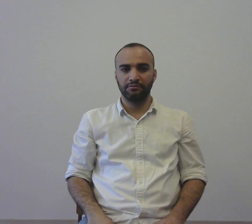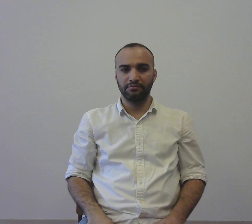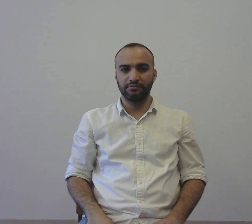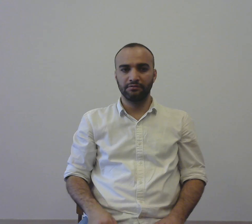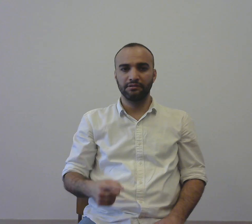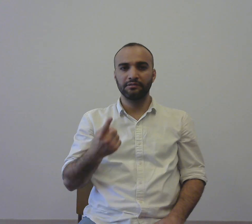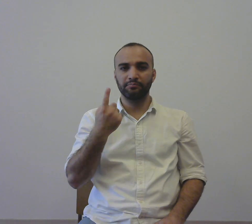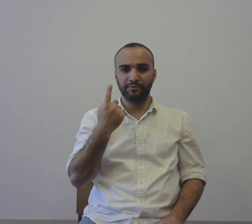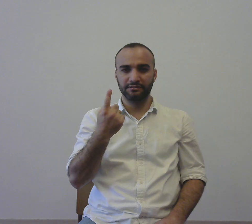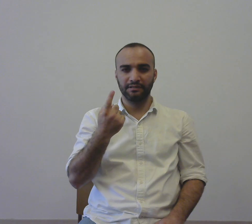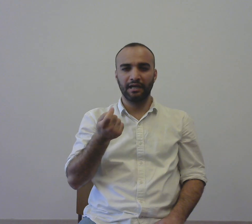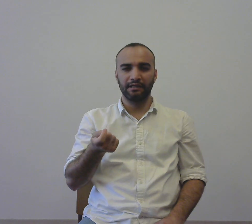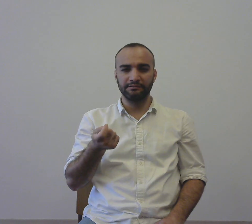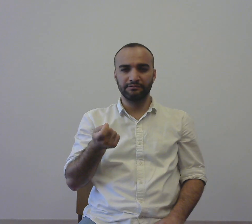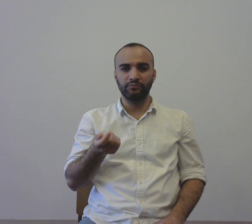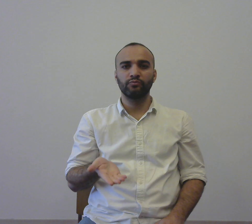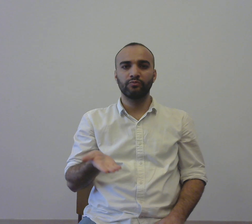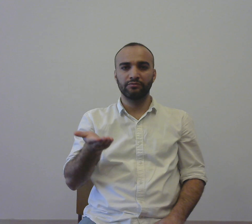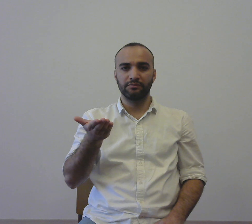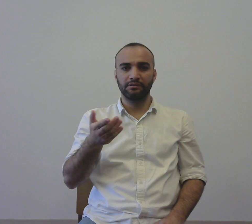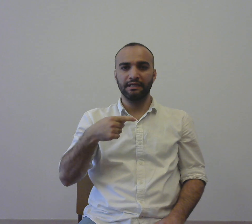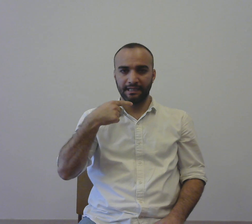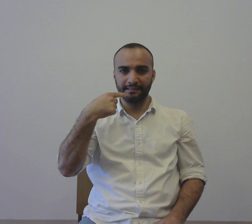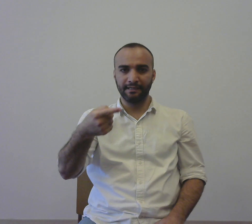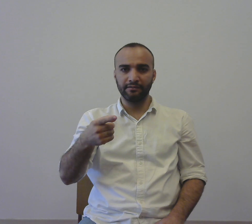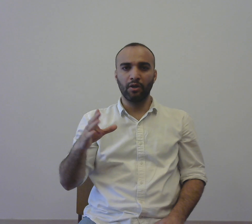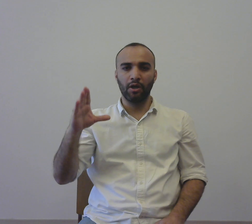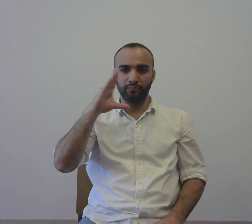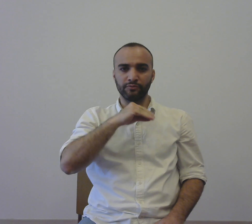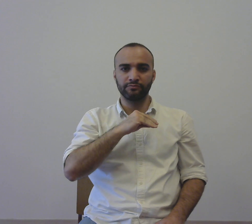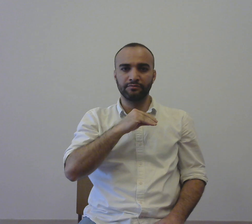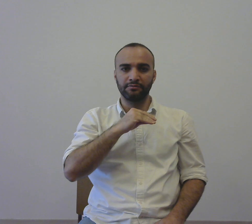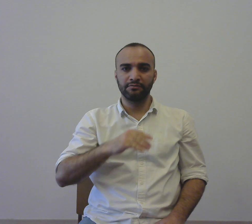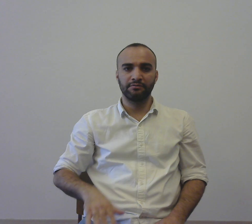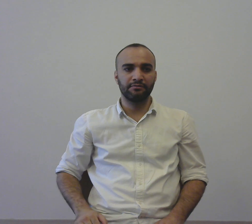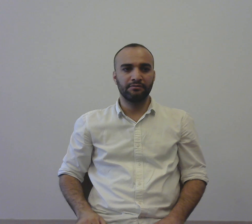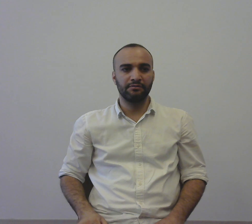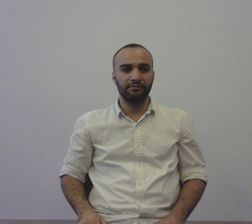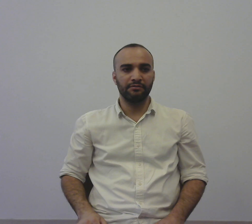Bir az ucadan deyə bilərsinizmi?